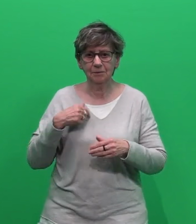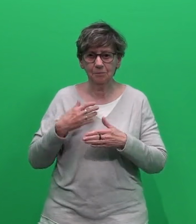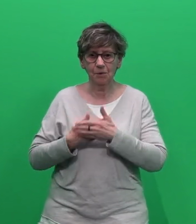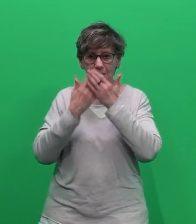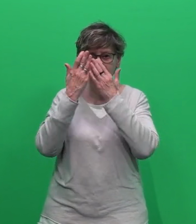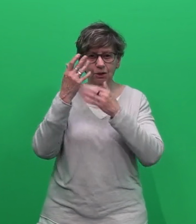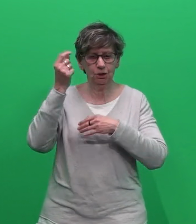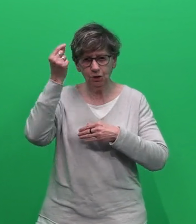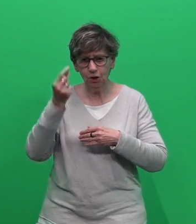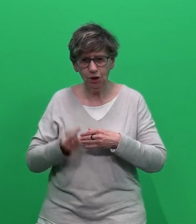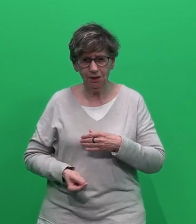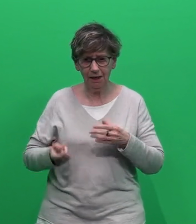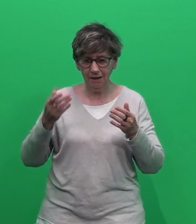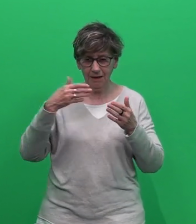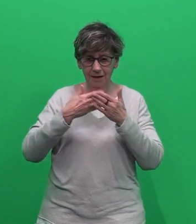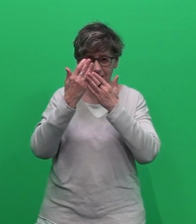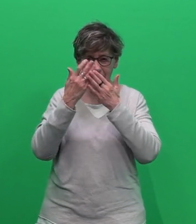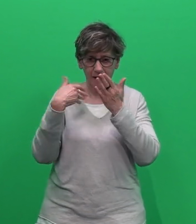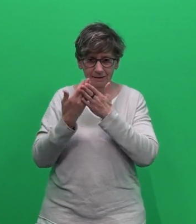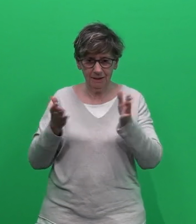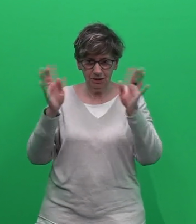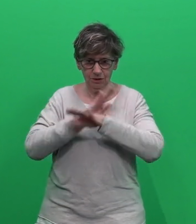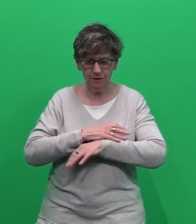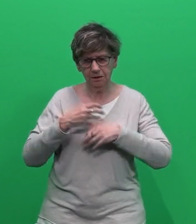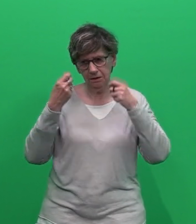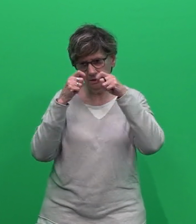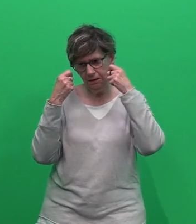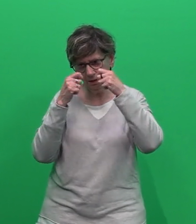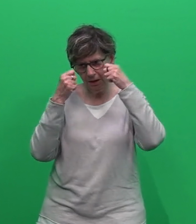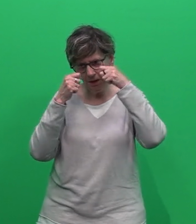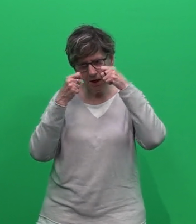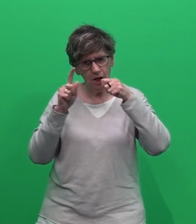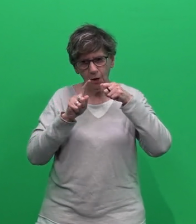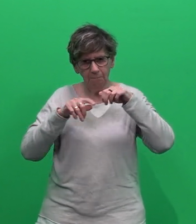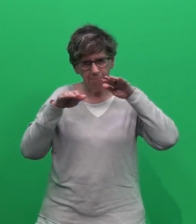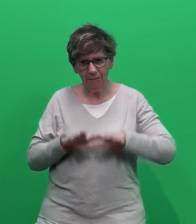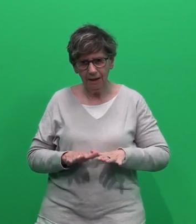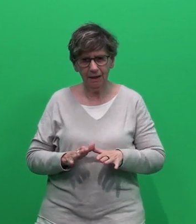Des del matí fins la nit, tot el dia em piquen els ulls, sense parar.